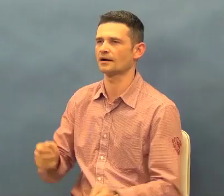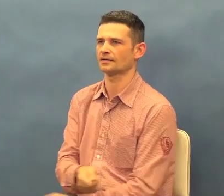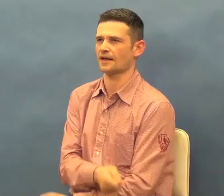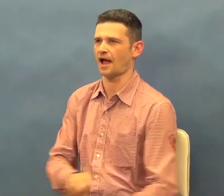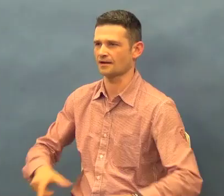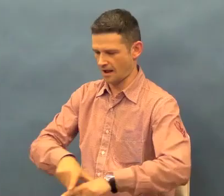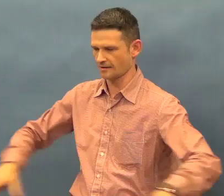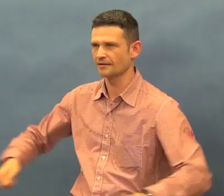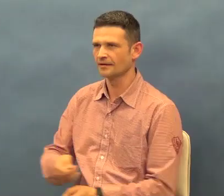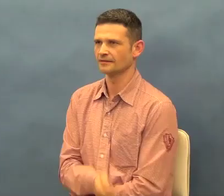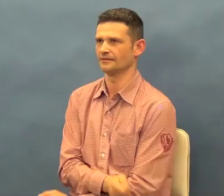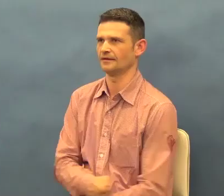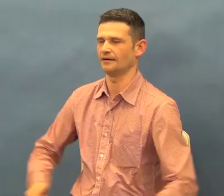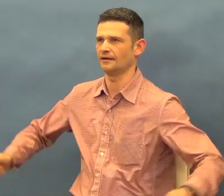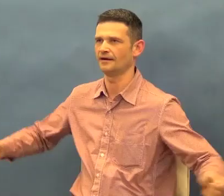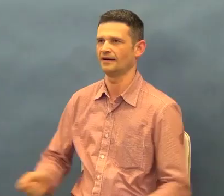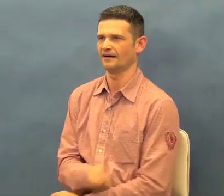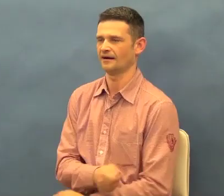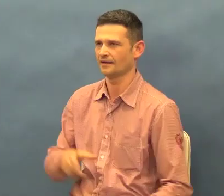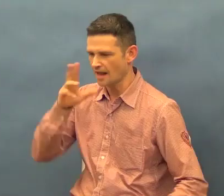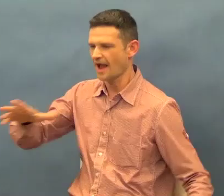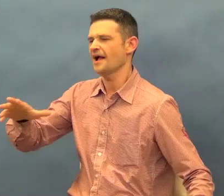Aha, syn grał na deseczkach.